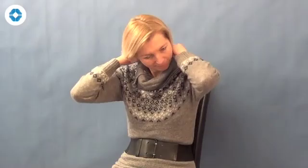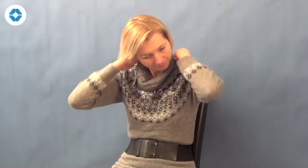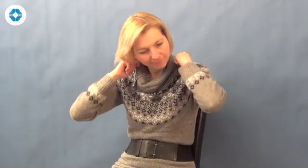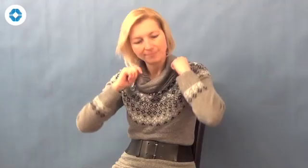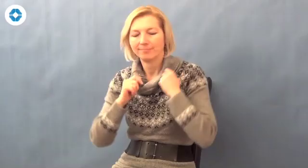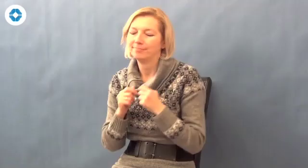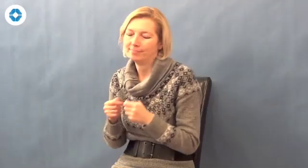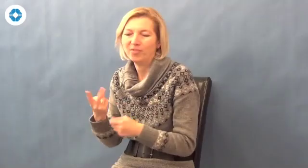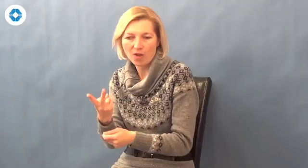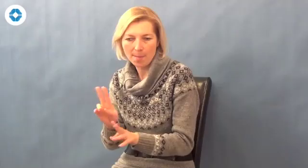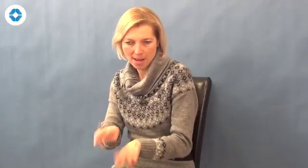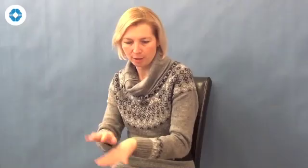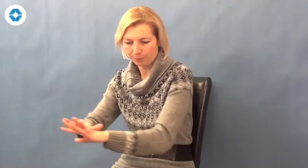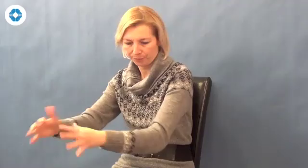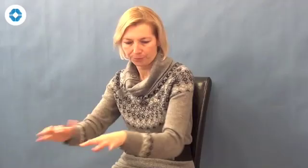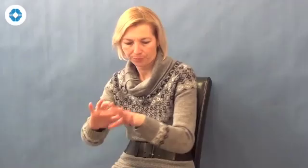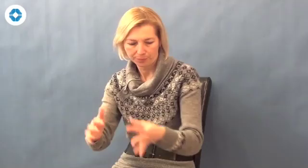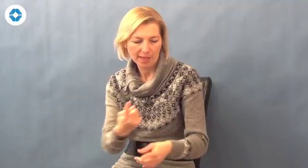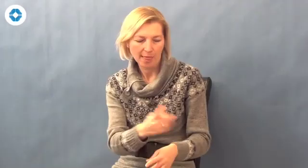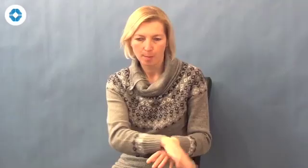Dwa pojemniki są wypełnione, a trzeci jest pusty.